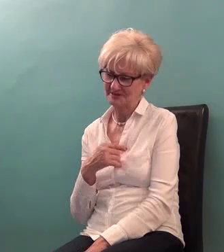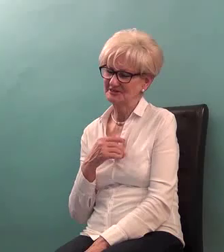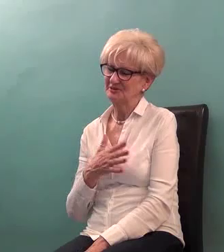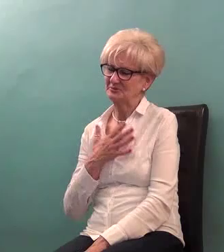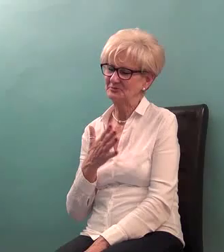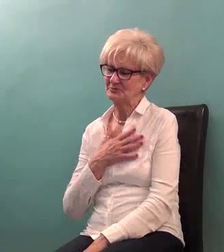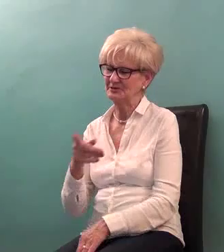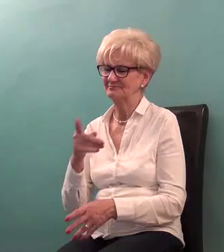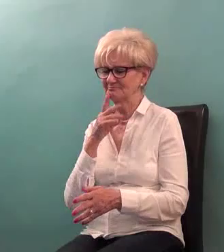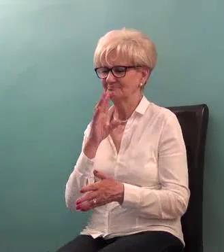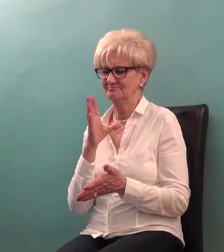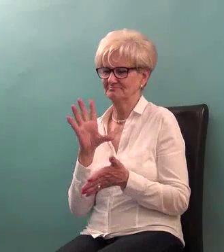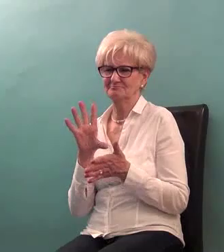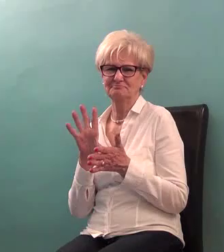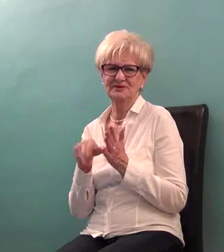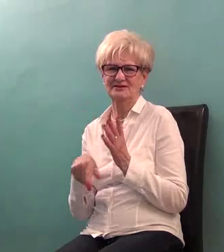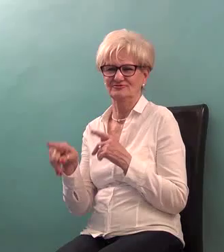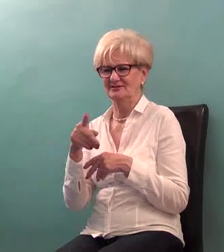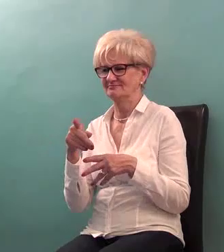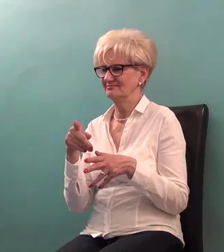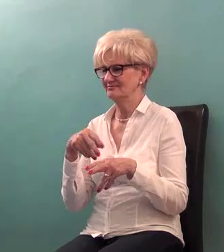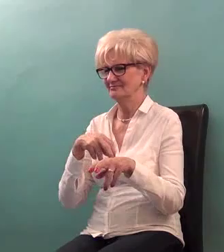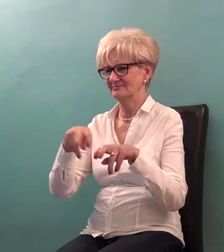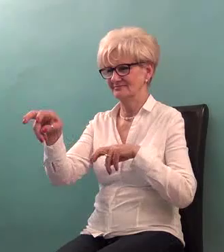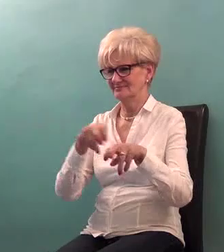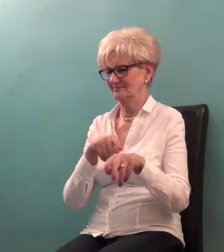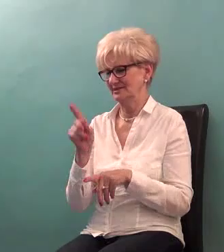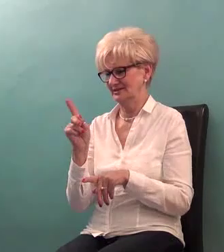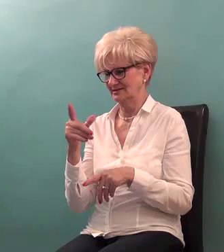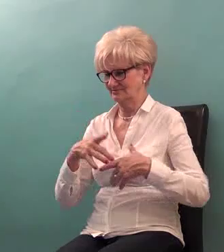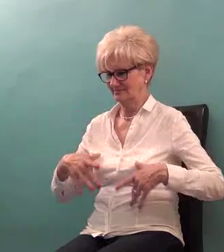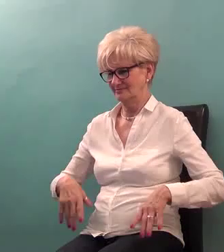Mnie się wydaje, że to w mieście jak ktoś chodzi po mieście w stroju kąpielowym to jest zakaz.